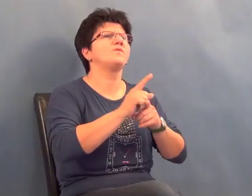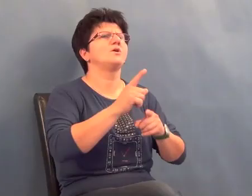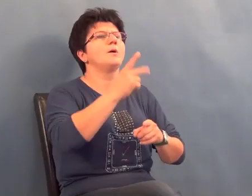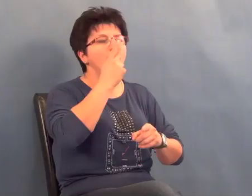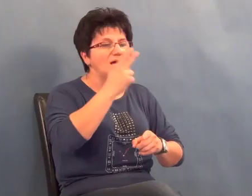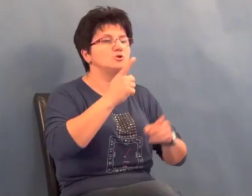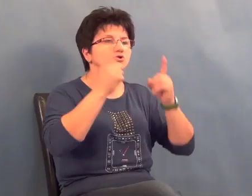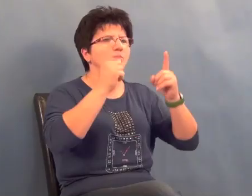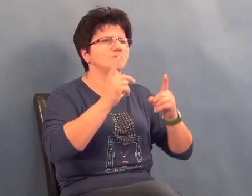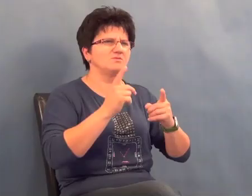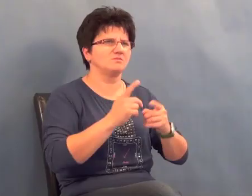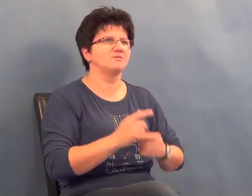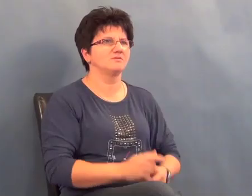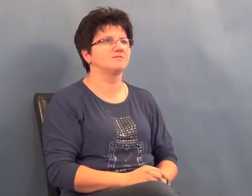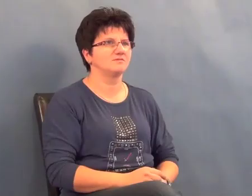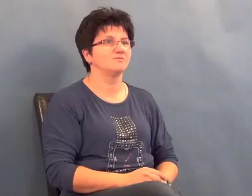Również trzeba patrzeć i uważać.